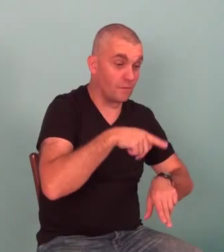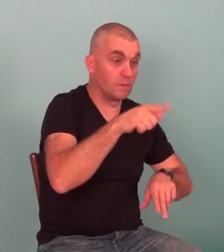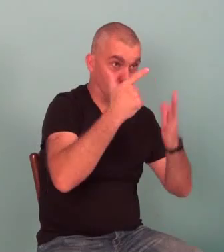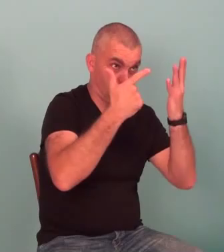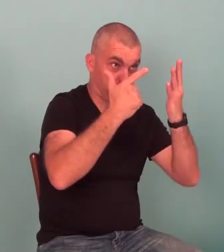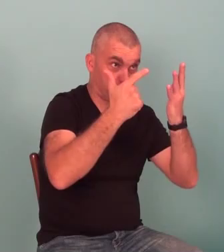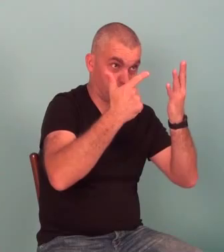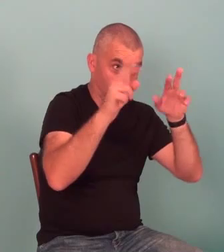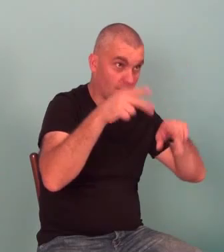Wracasz siódmego?